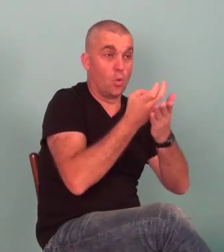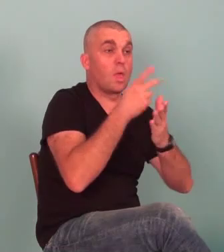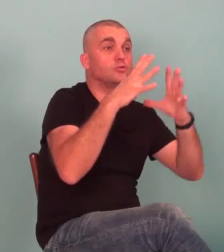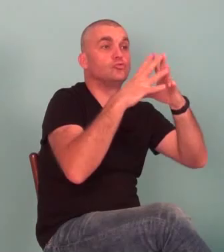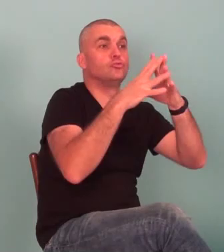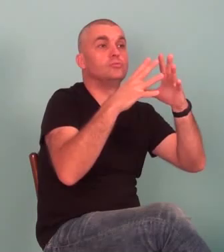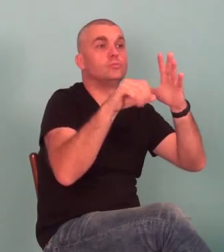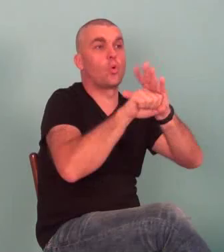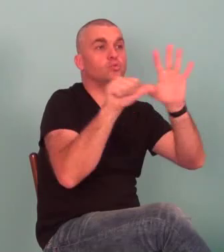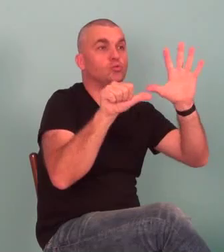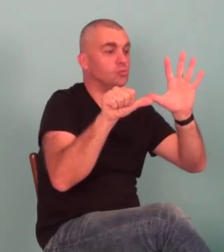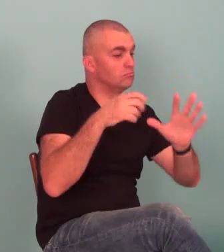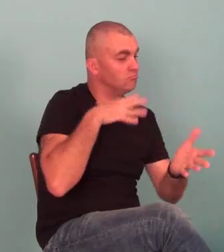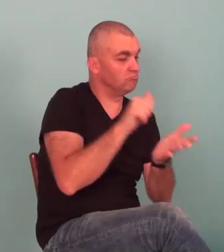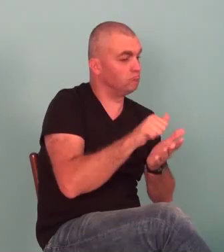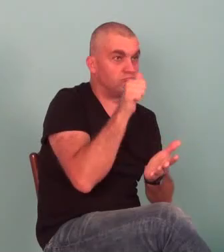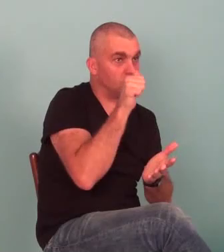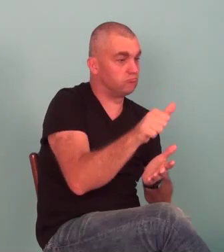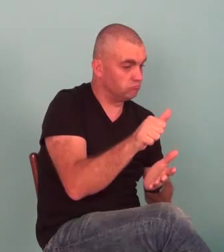Mam zajęte od dziesiątej do szóstej, nie mogę.